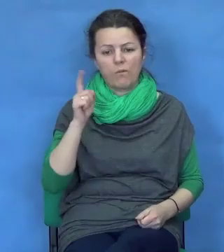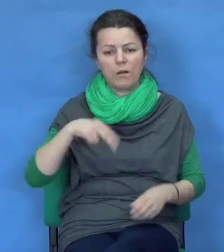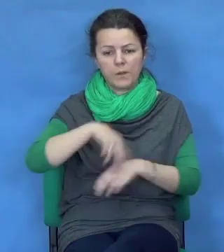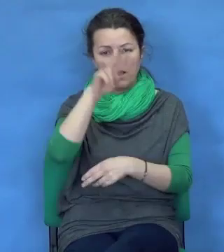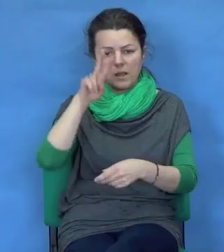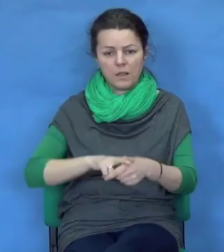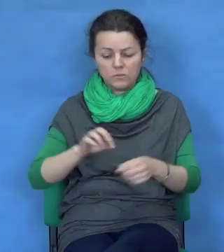Można upaść.